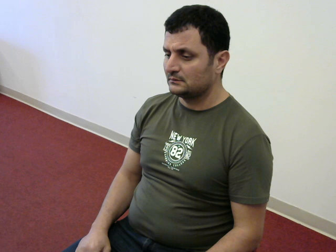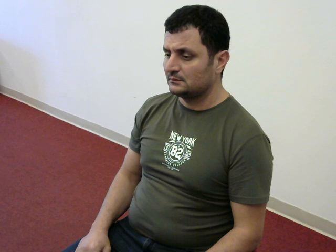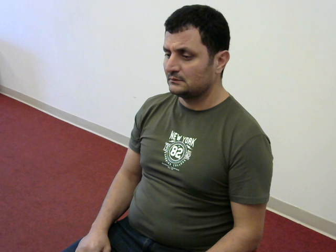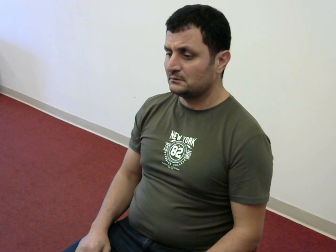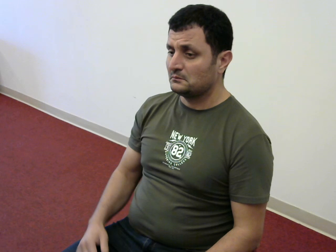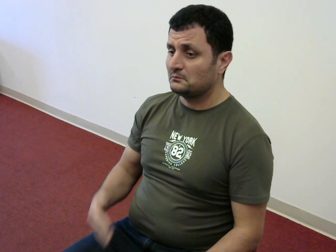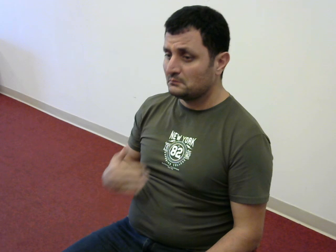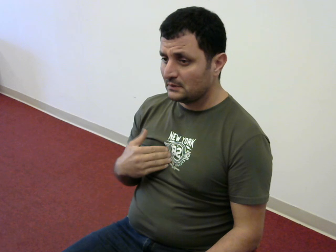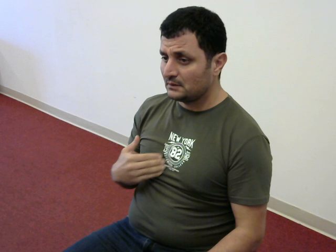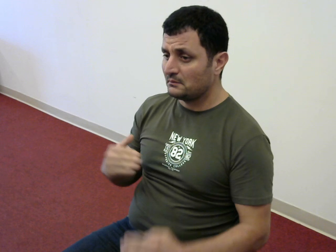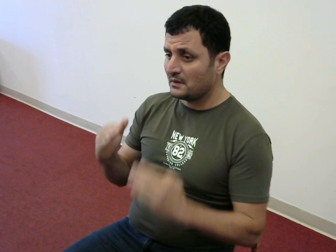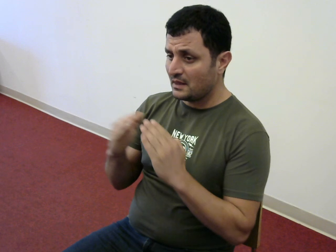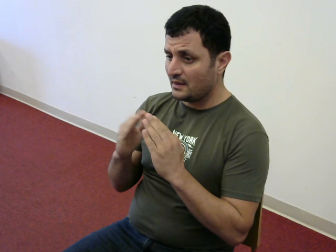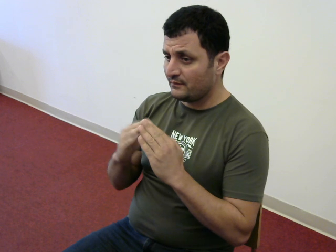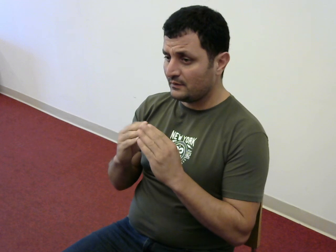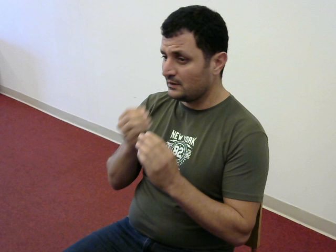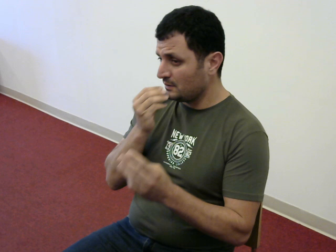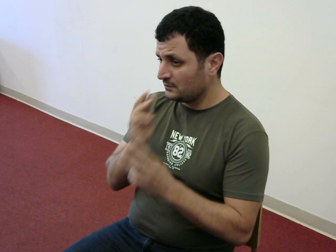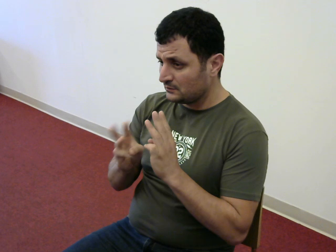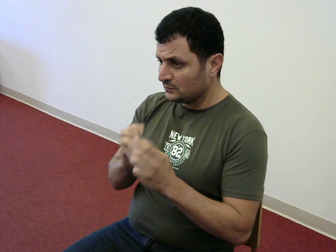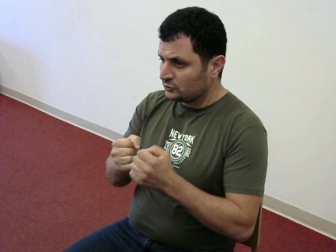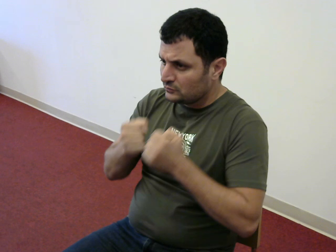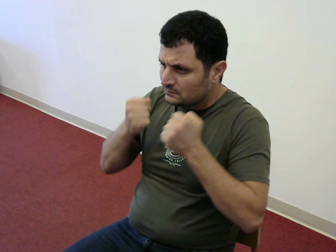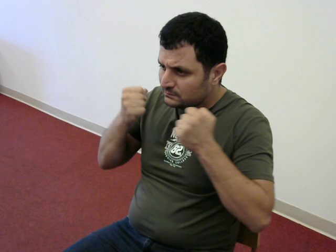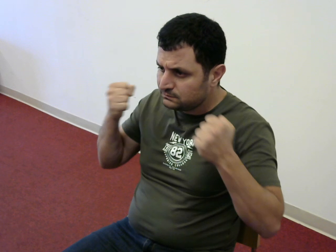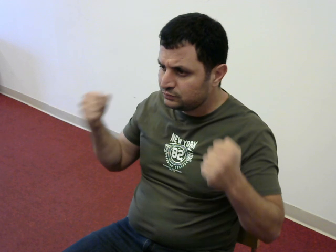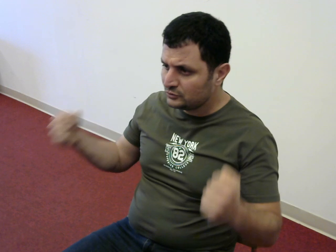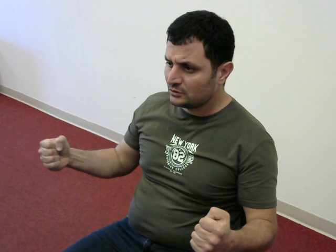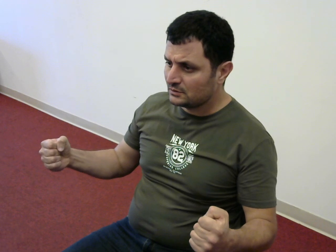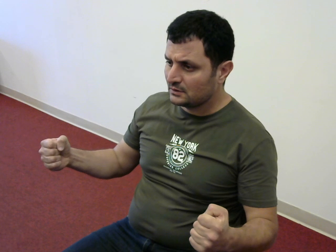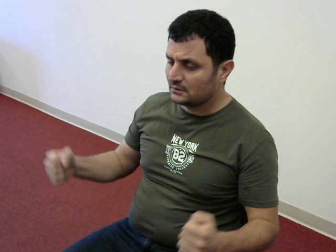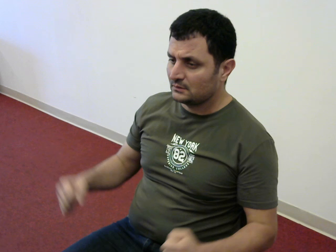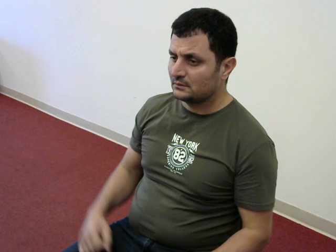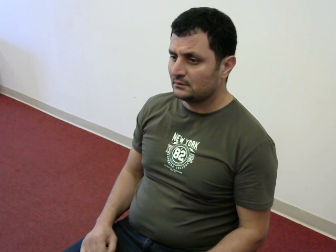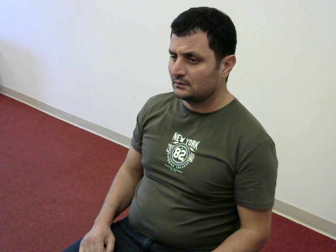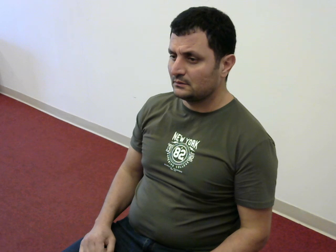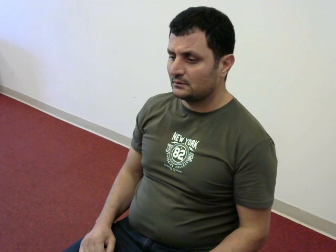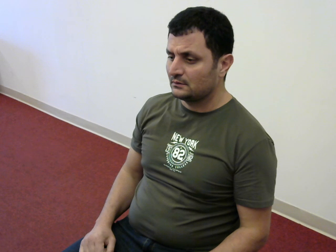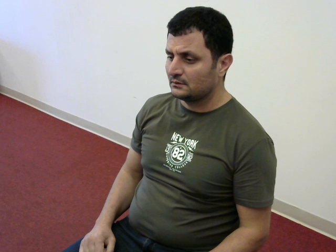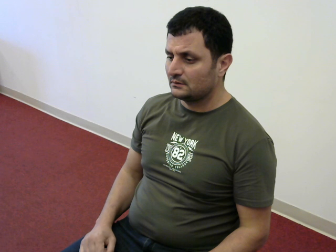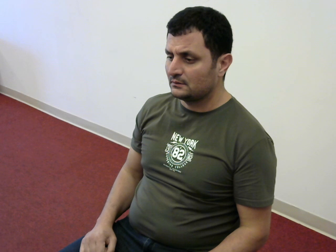Mənim evimin mətbəxi genişdir